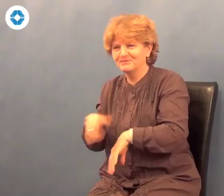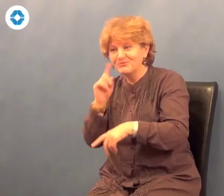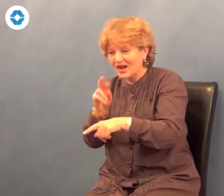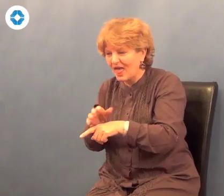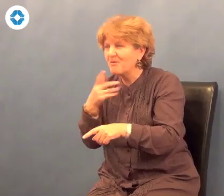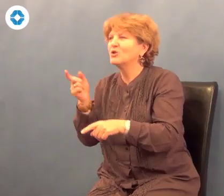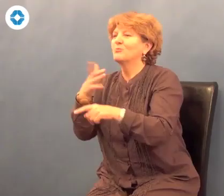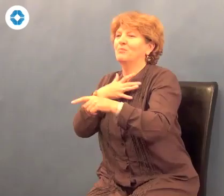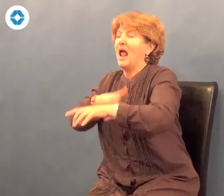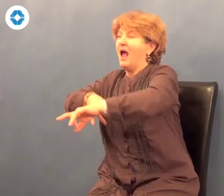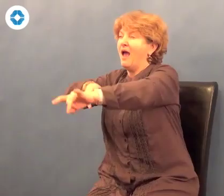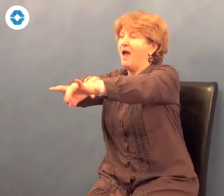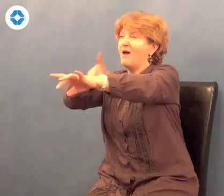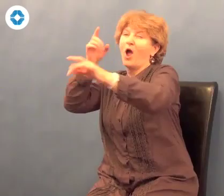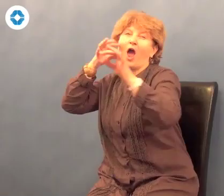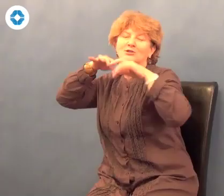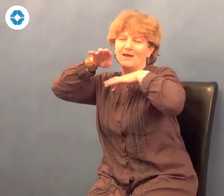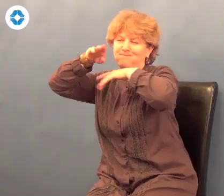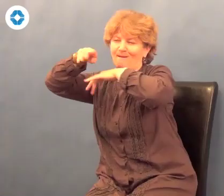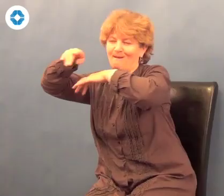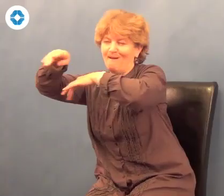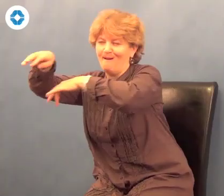Pies zaczął szybko biegać, ponieważ pszczoły go atakowały.